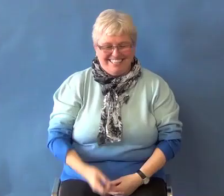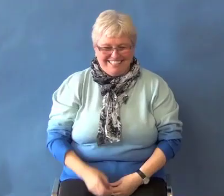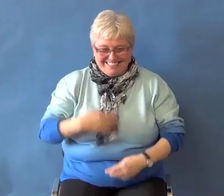Dobrze.